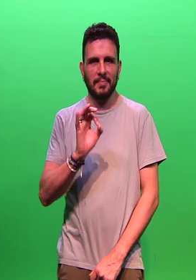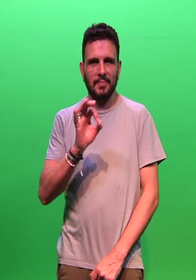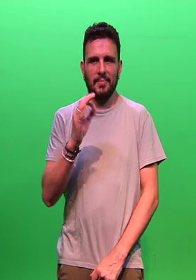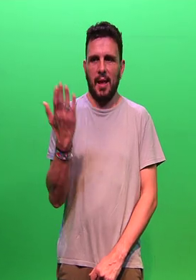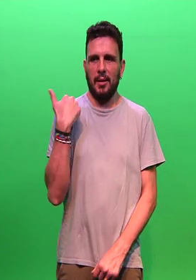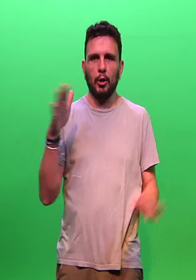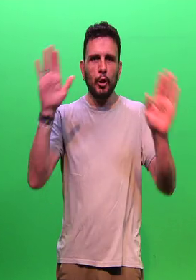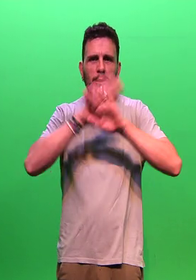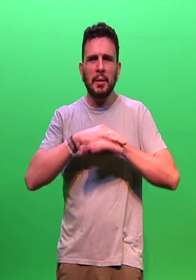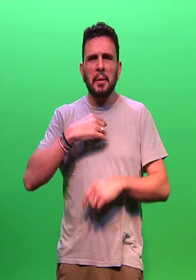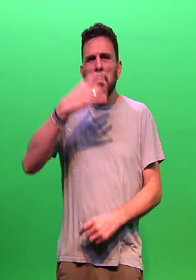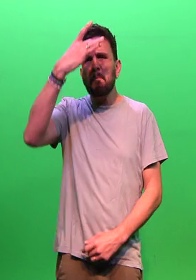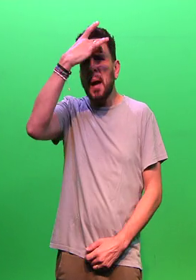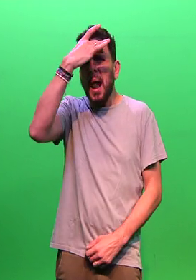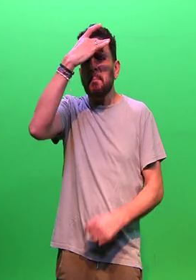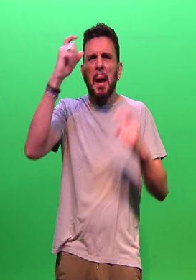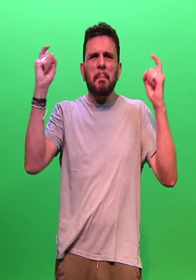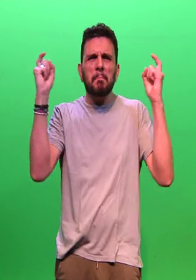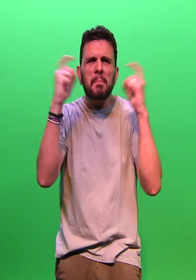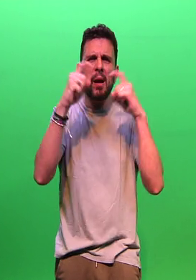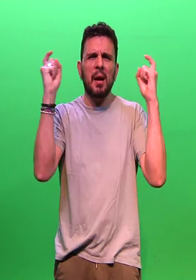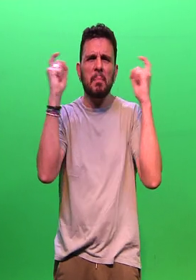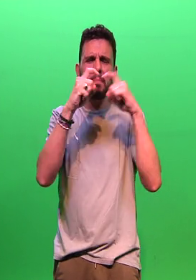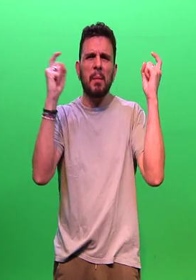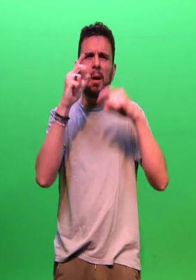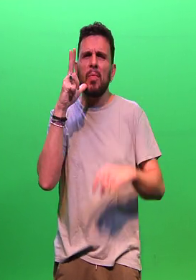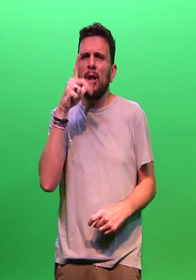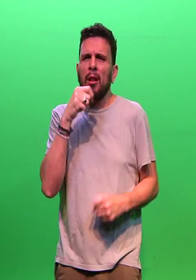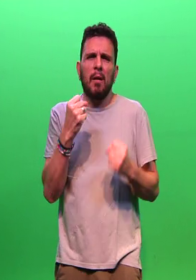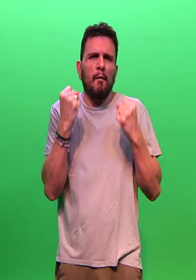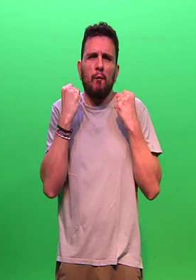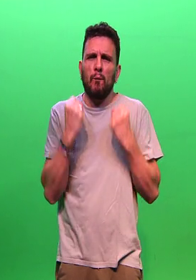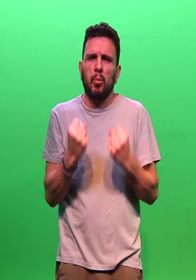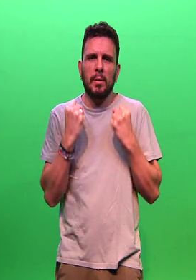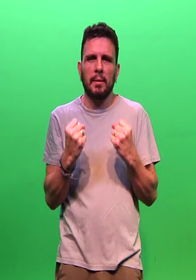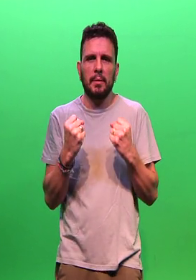Sí, ahir a la nit em feia mal el cap, tenia migranya i em feia molt de mal.